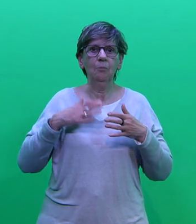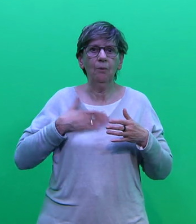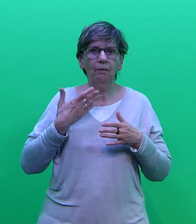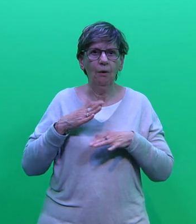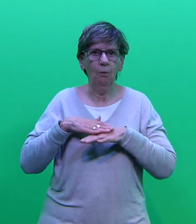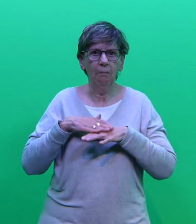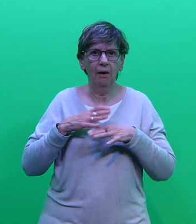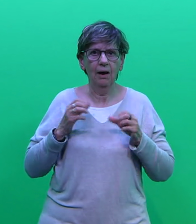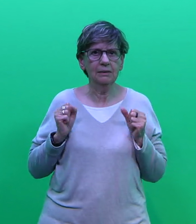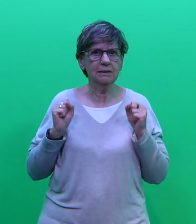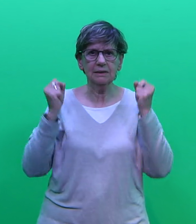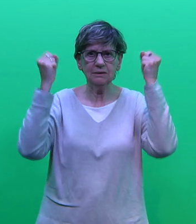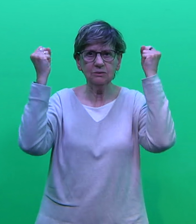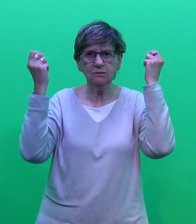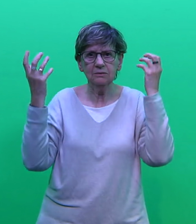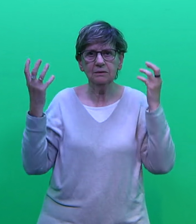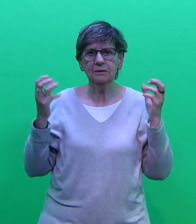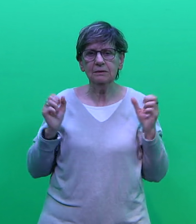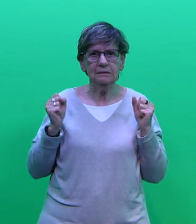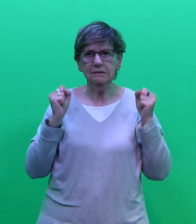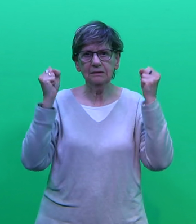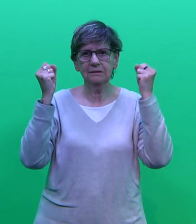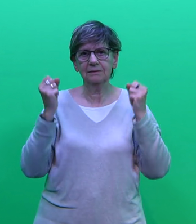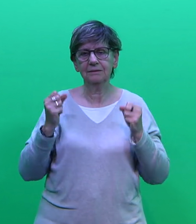Pot ser que sigui per l'estrès.